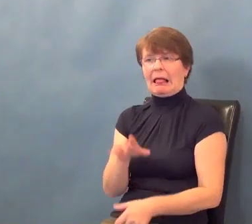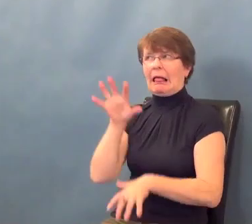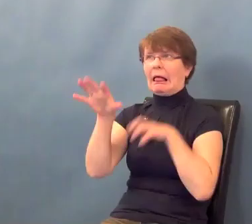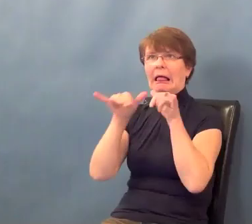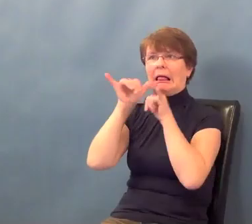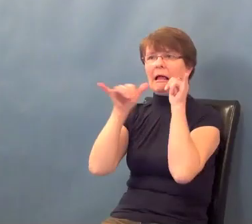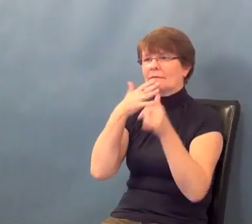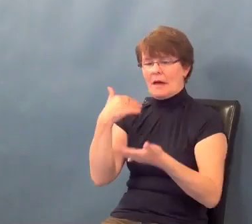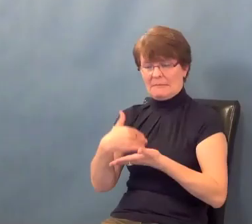Pomimo krzyku, nie ma pomocy.